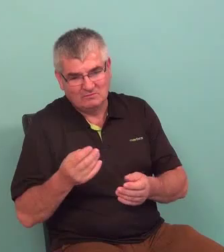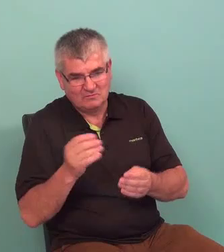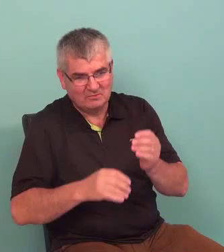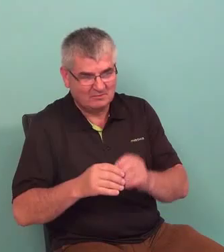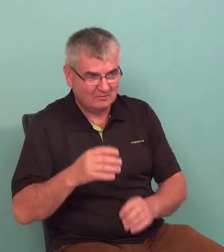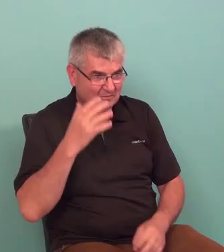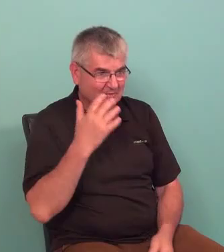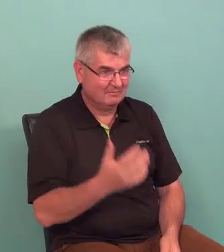Wiesz jak montować.